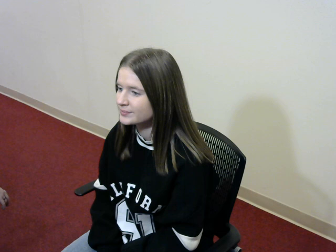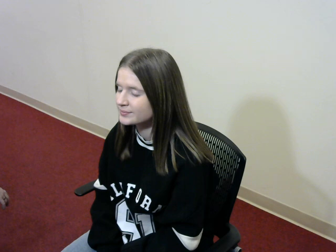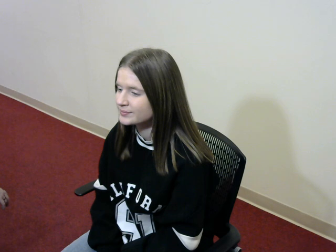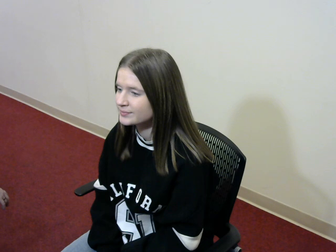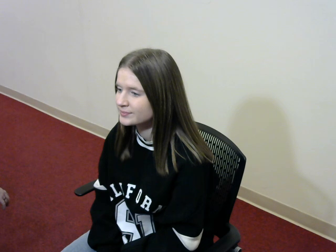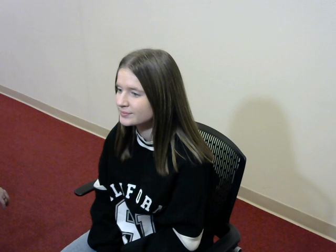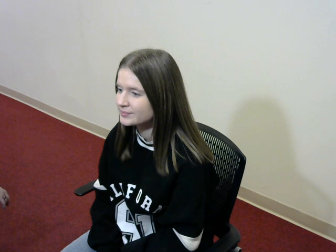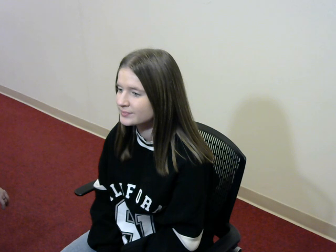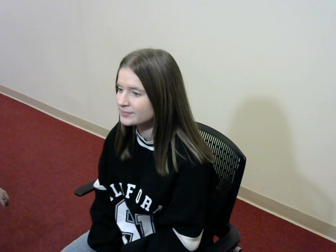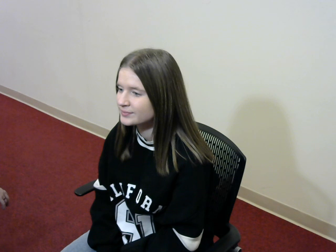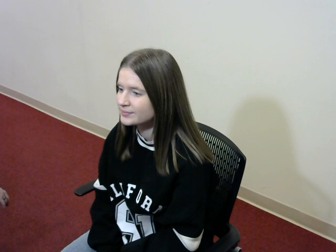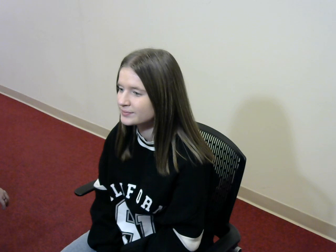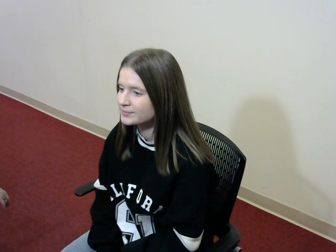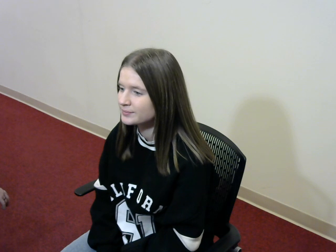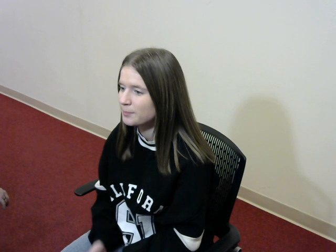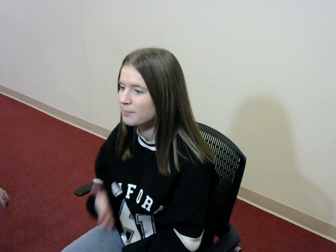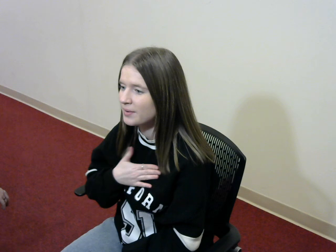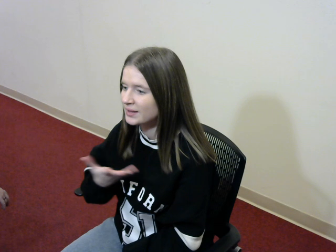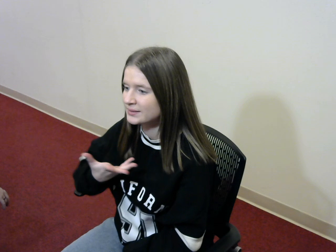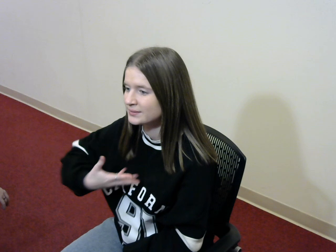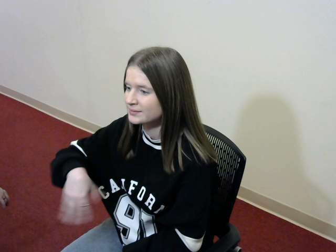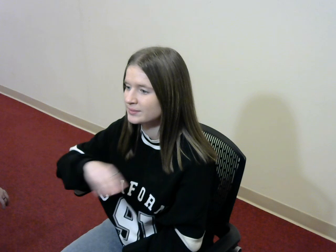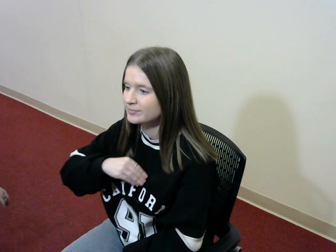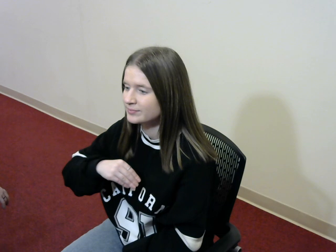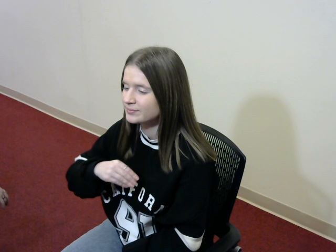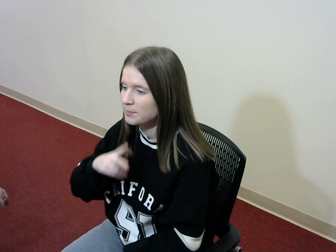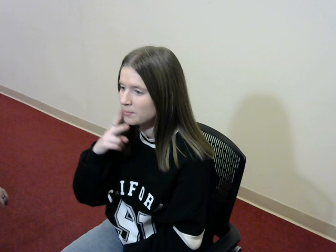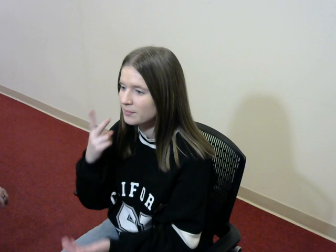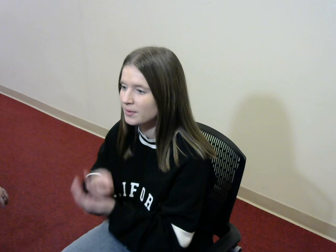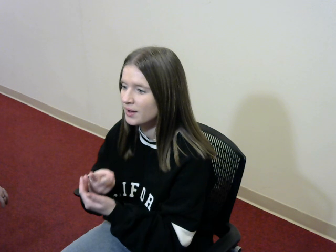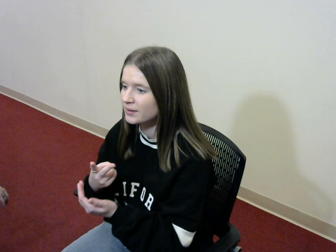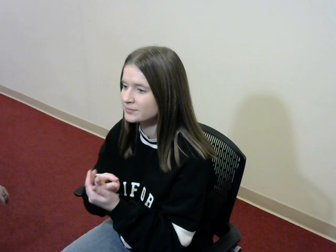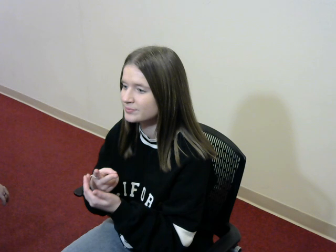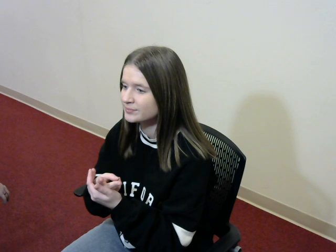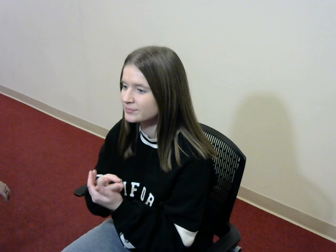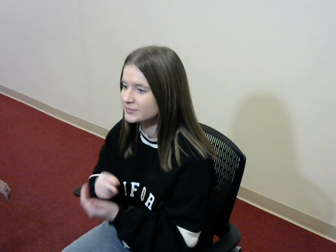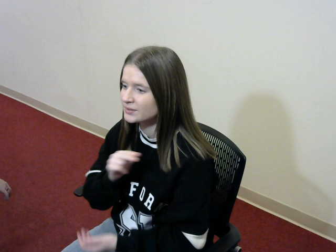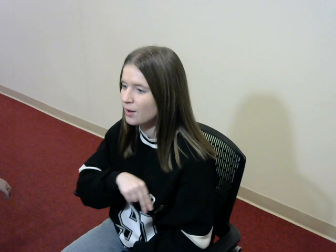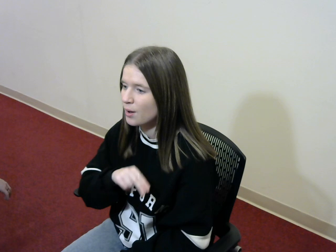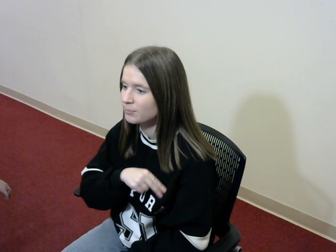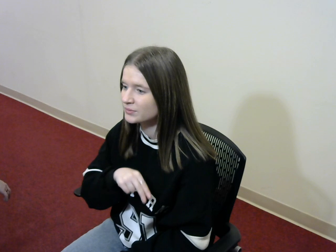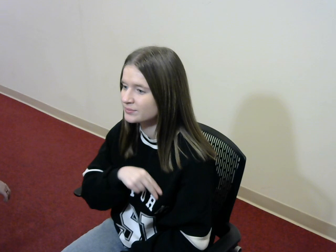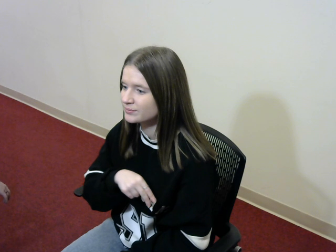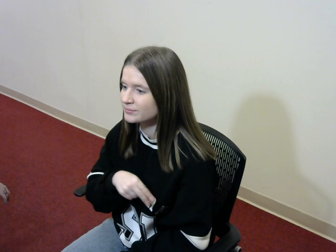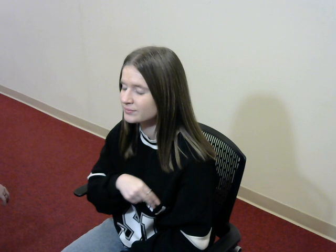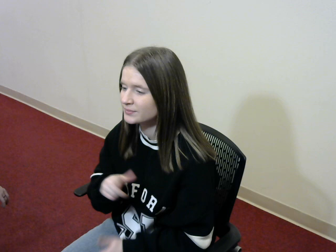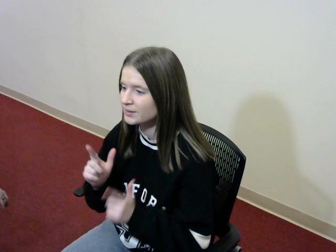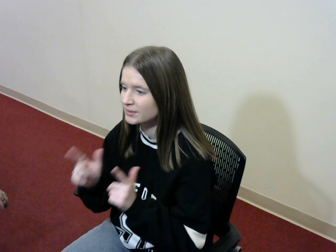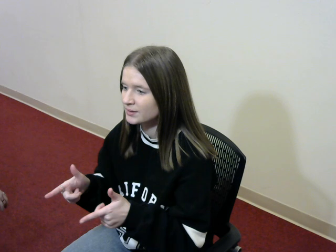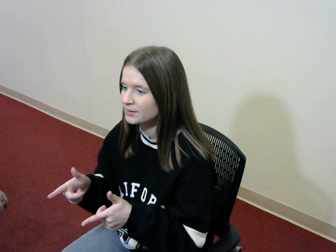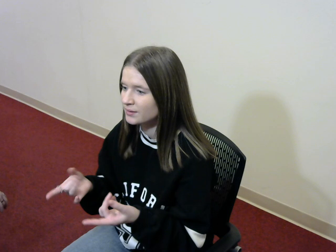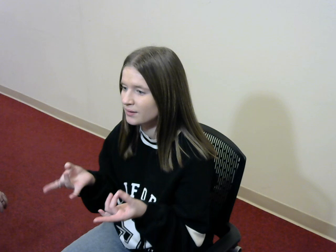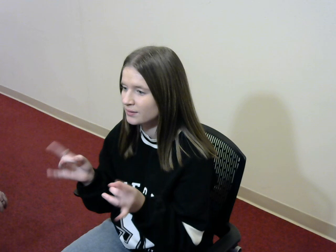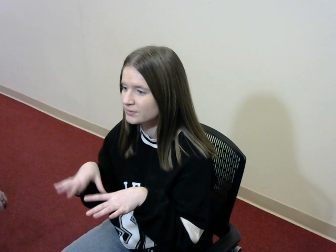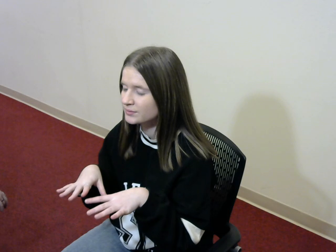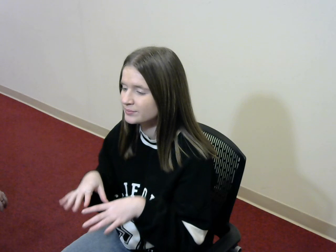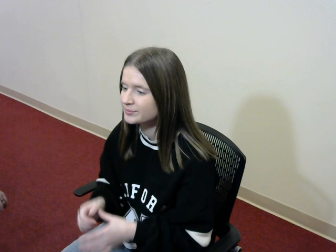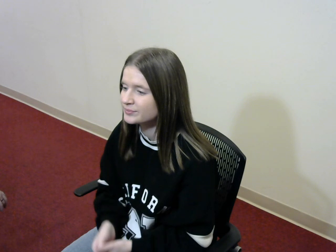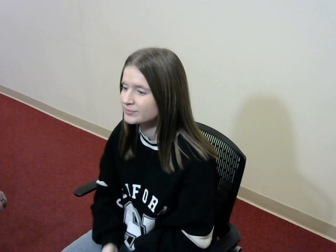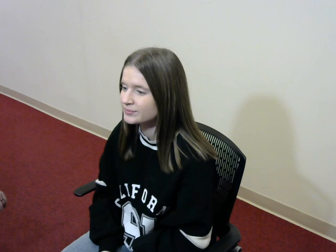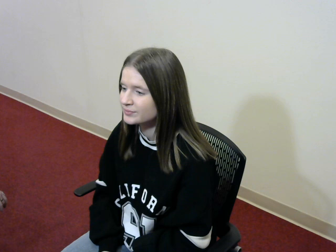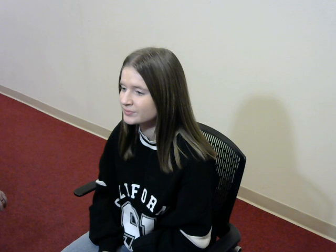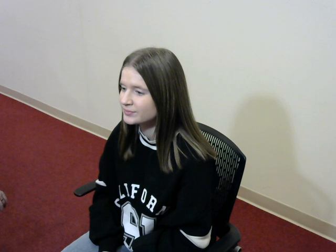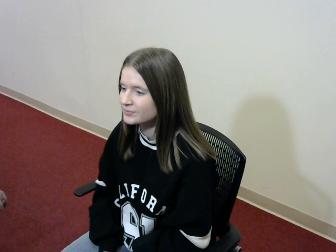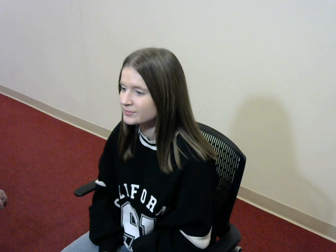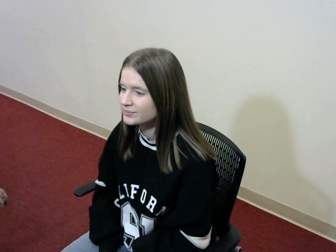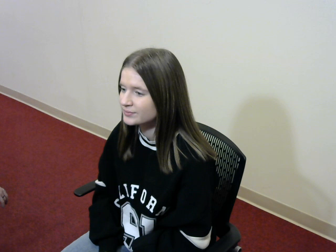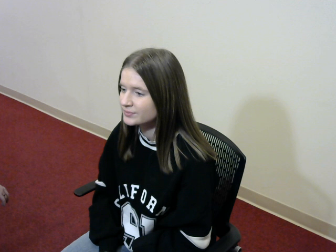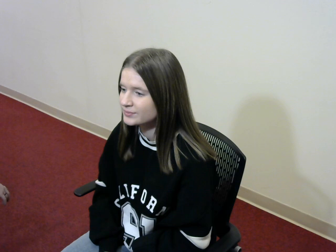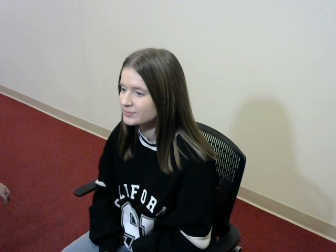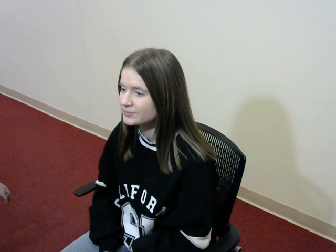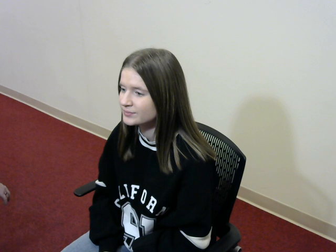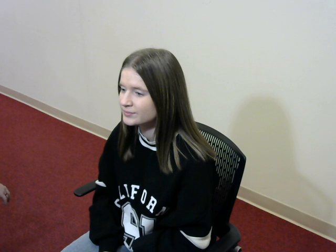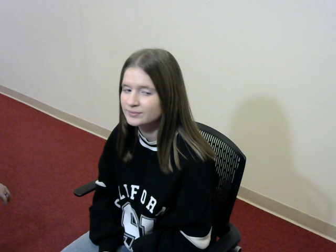Biz göstərilən işdən razı qaldıq